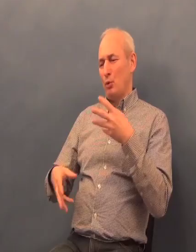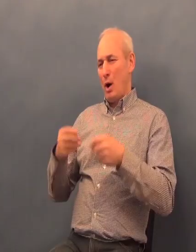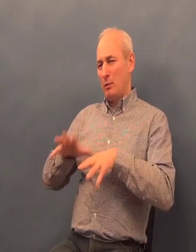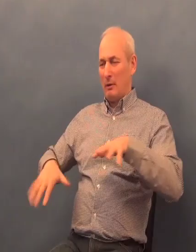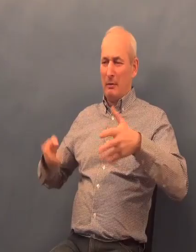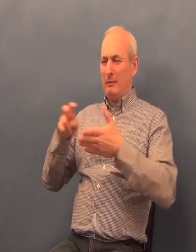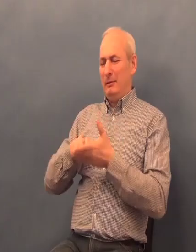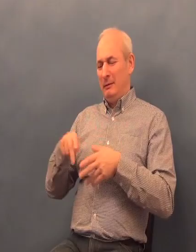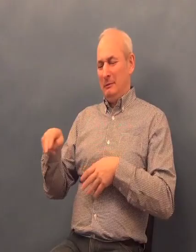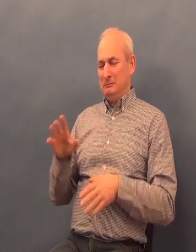Wstają i idą. Koniec.